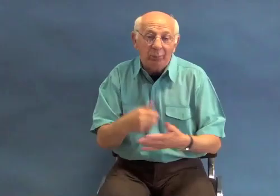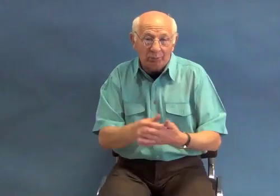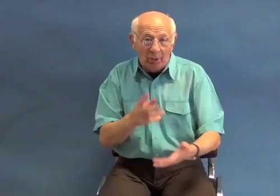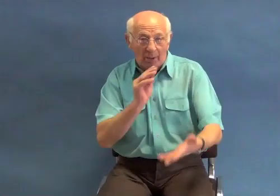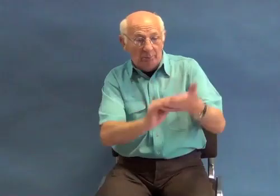Po co?